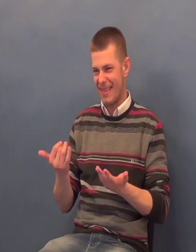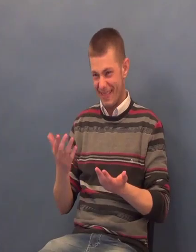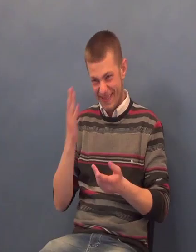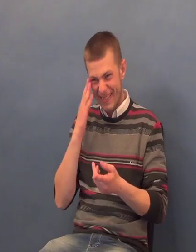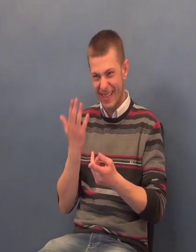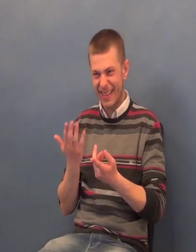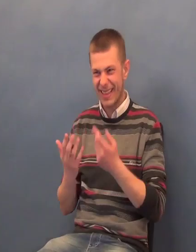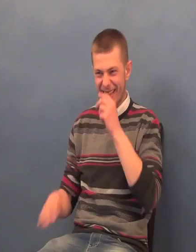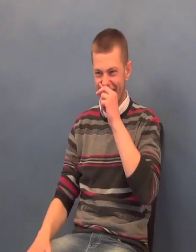A ty wiesz?